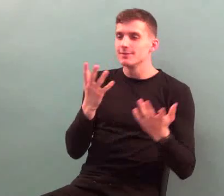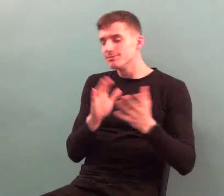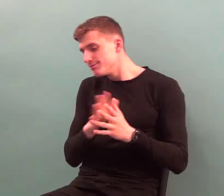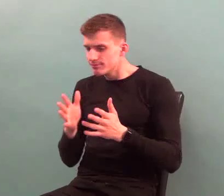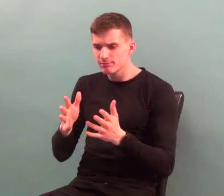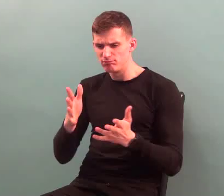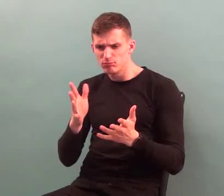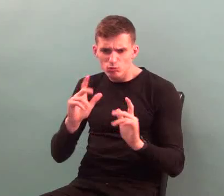Pyta się: "Co się stało?"